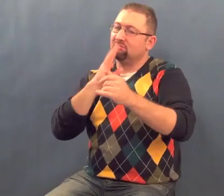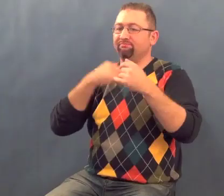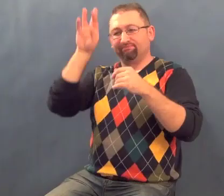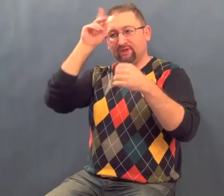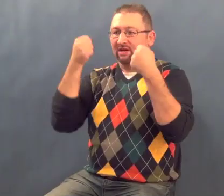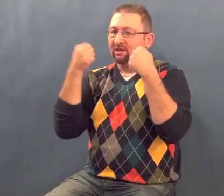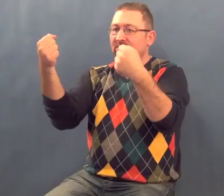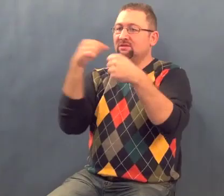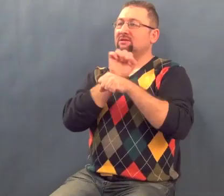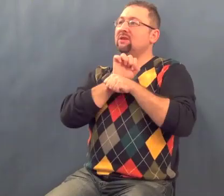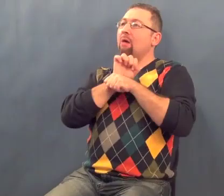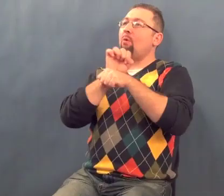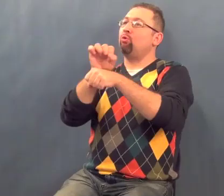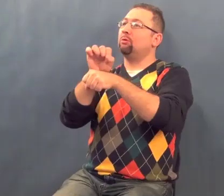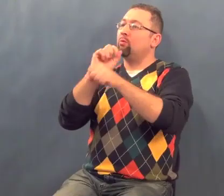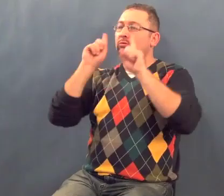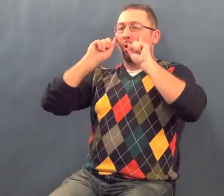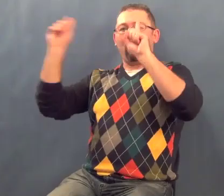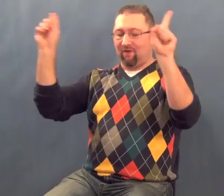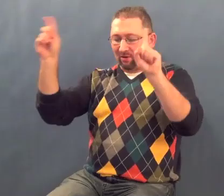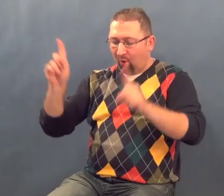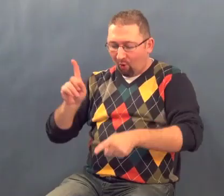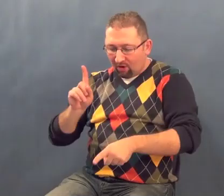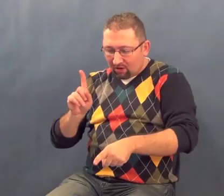Domyślam się, że pojawia się samochód i widzi ten znak ostrzegawczy.